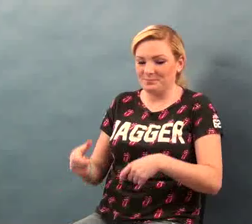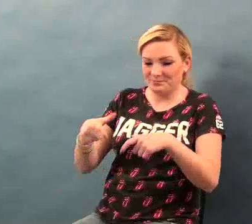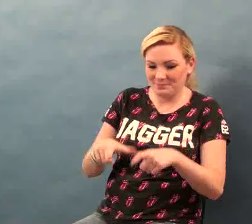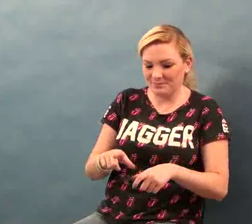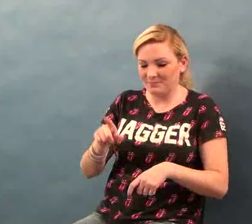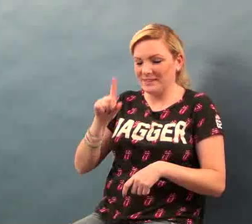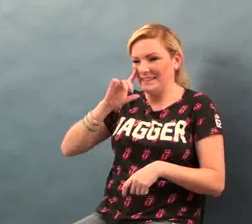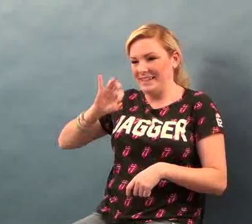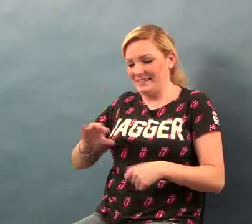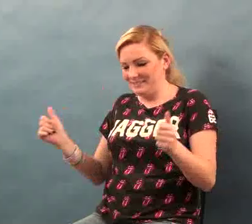Jego syn obok niego.